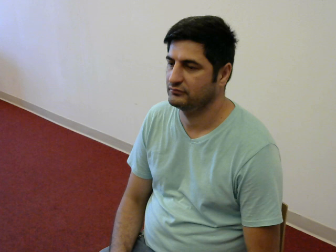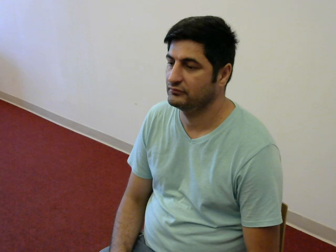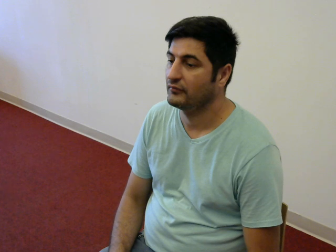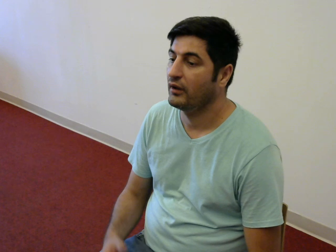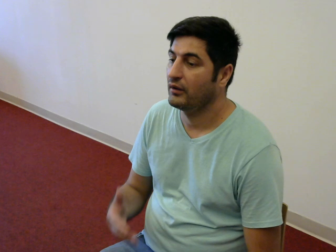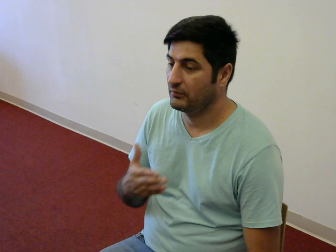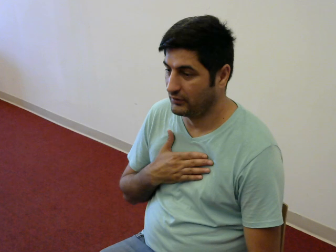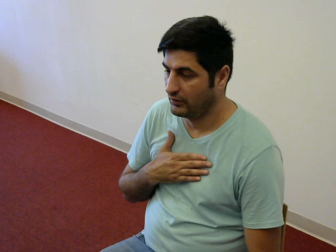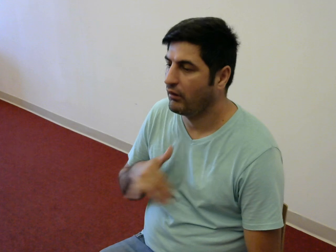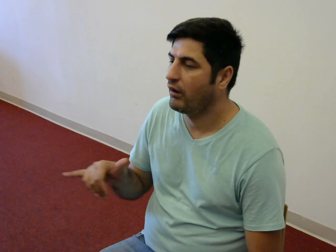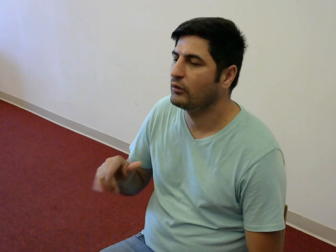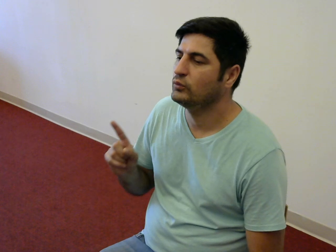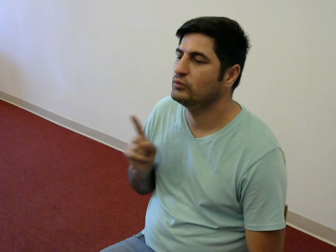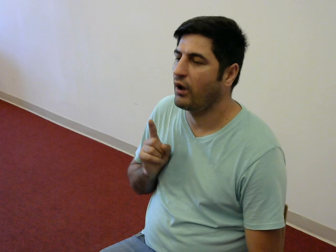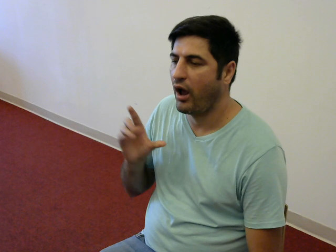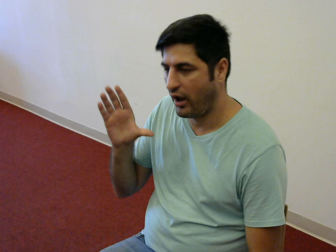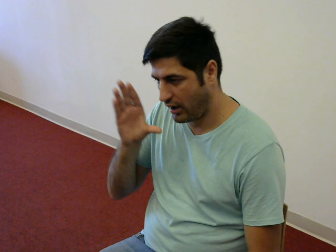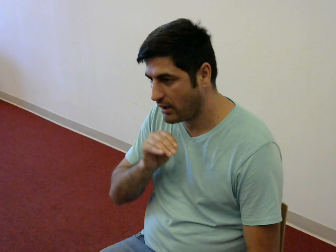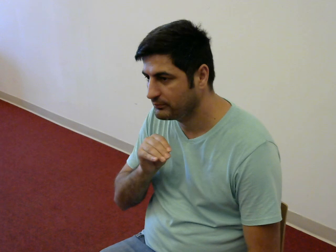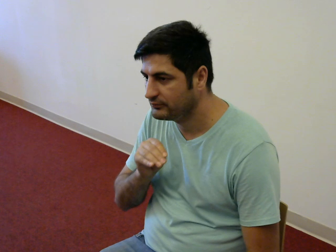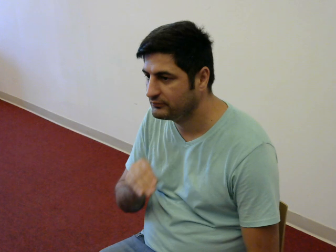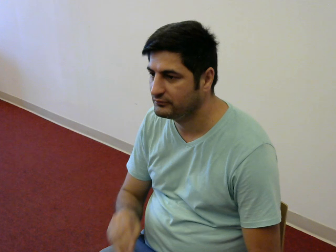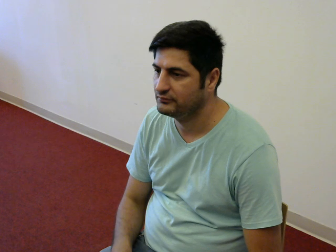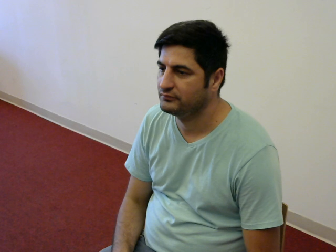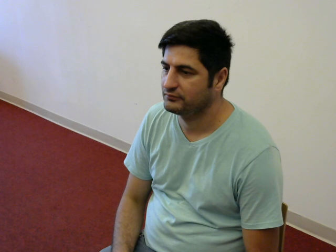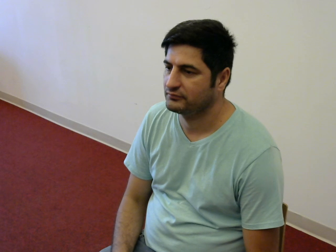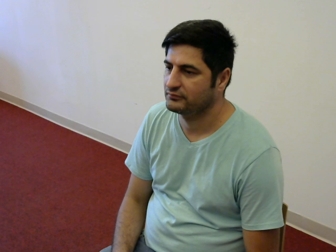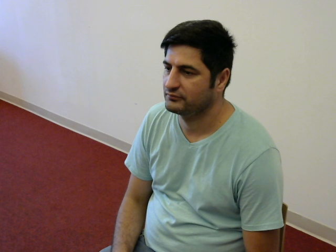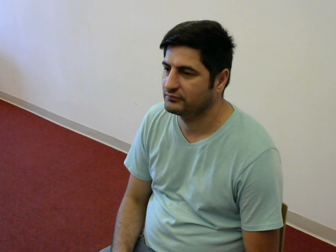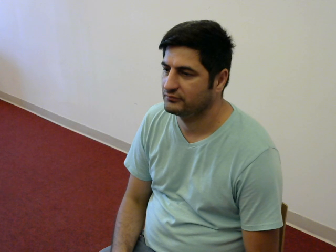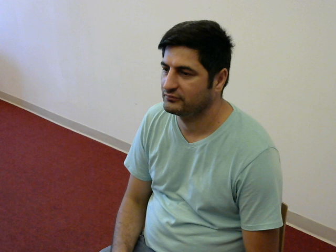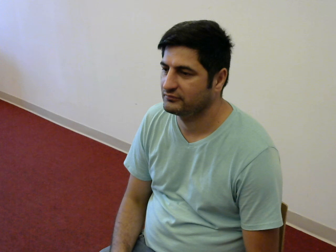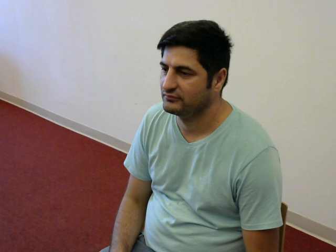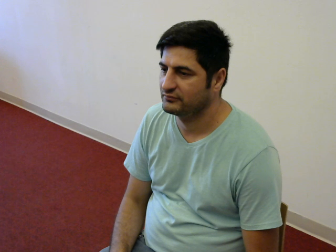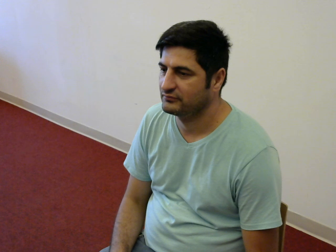Mən harda gözləyə bilərəm?